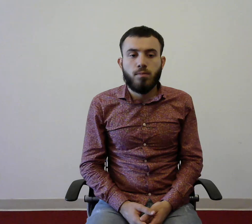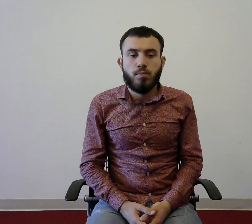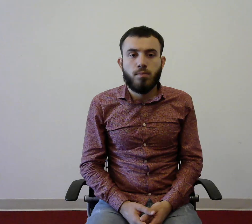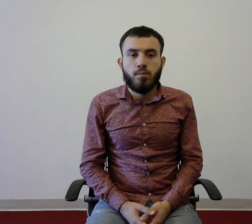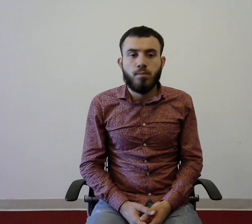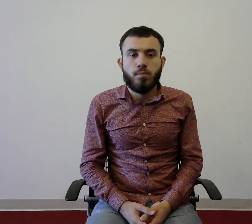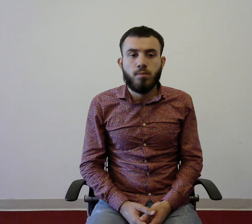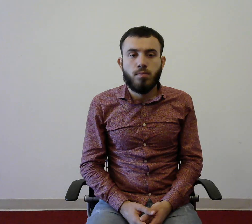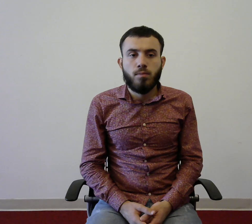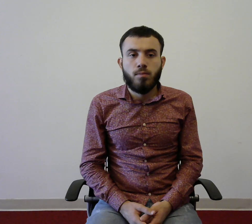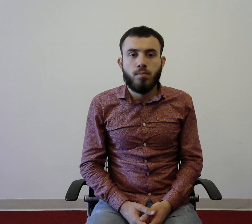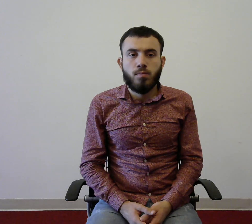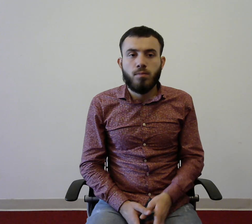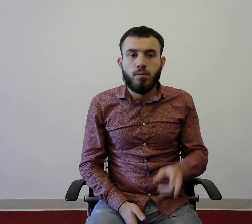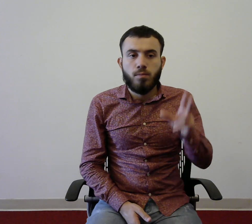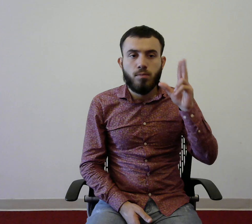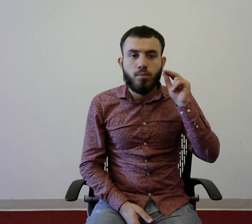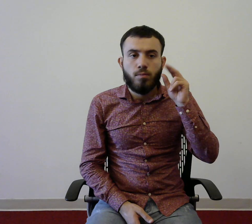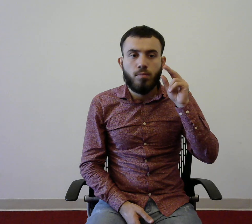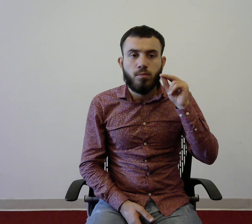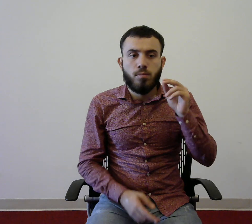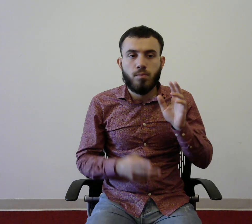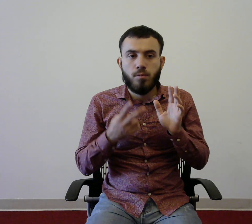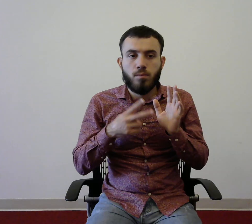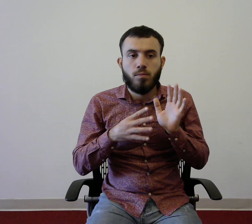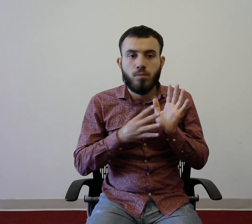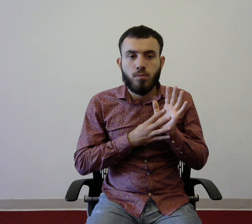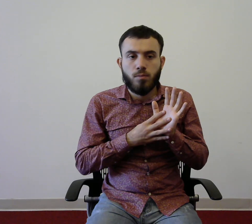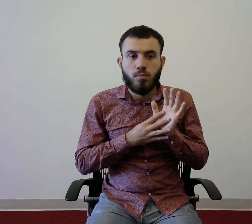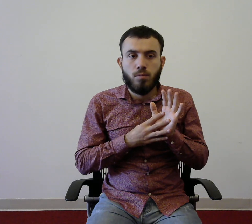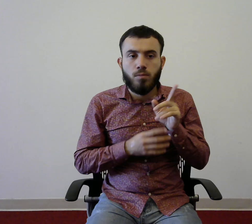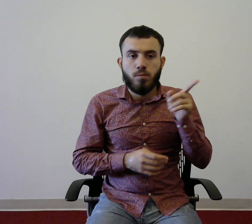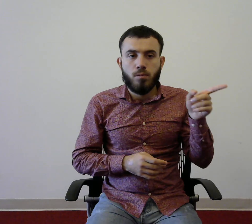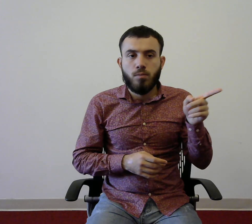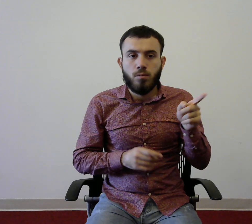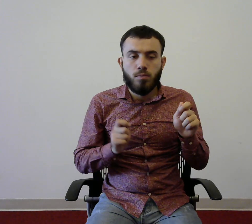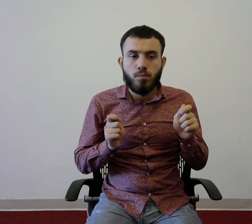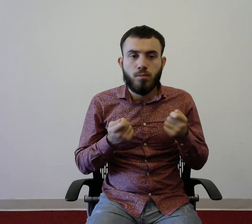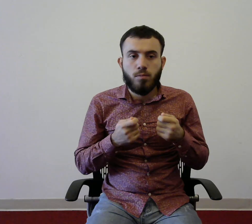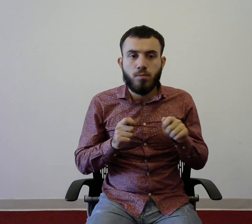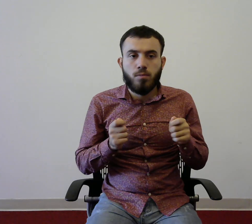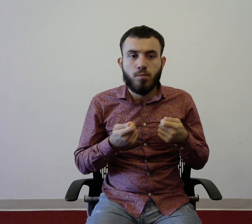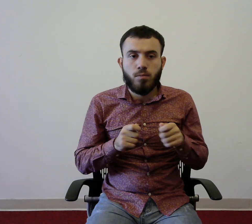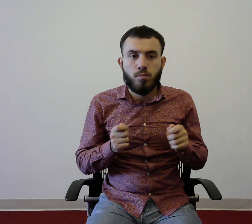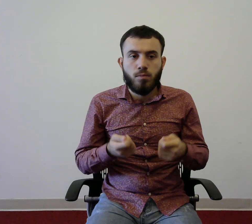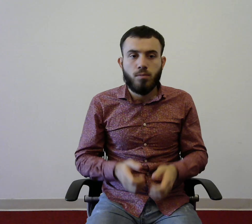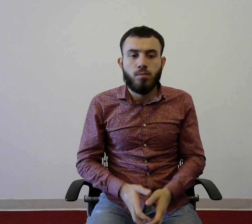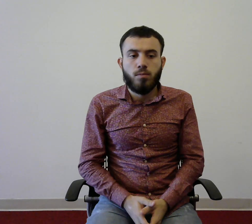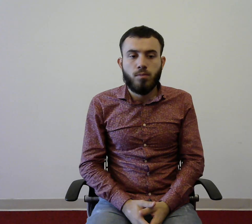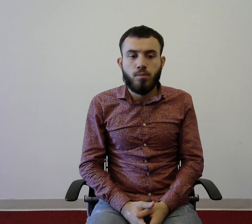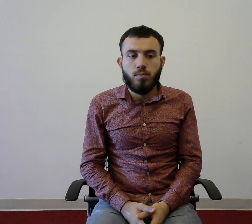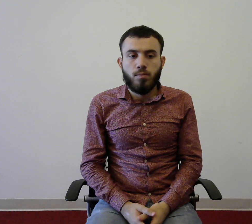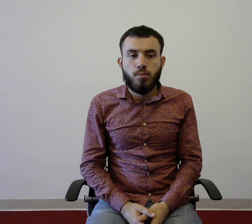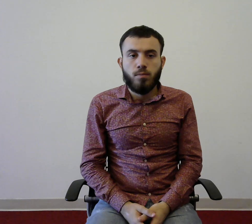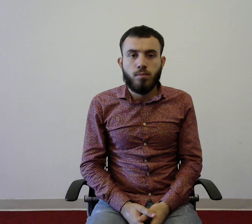Ayın 29-u onun toyudur